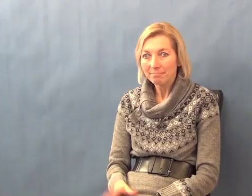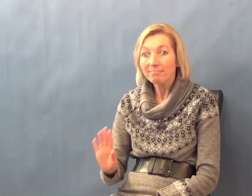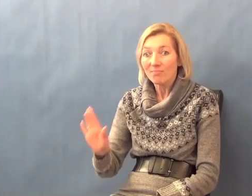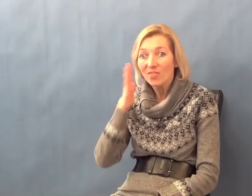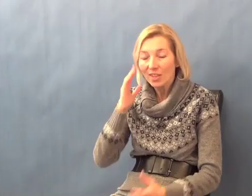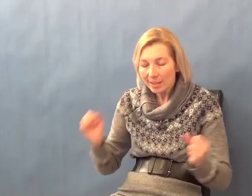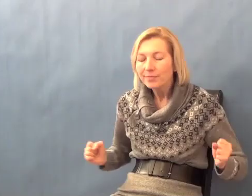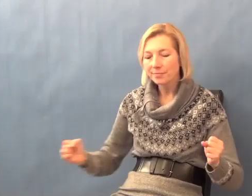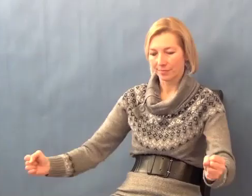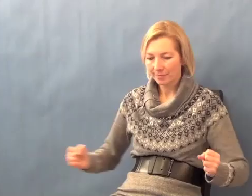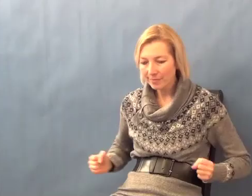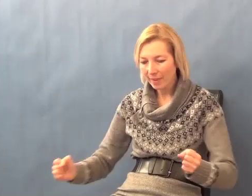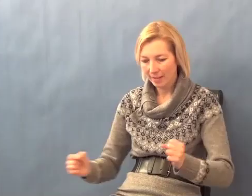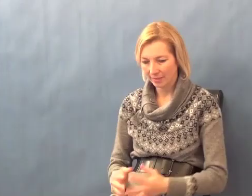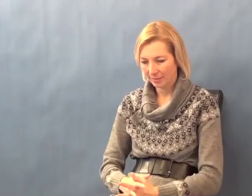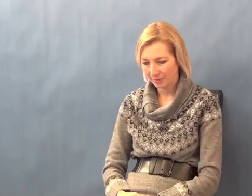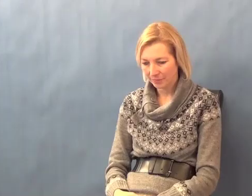Nie! Tak, tak, wiem, drezyna.